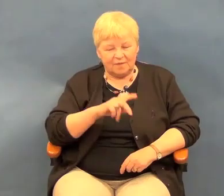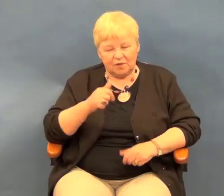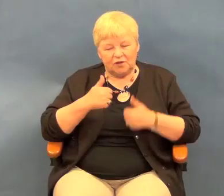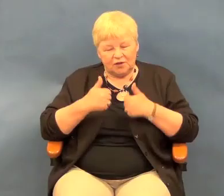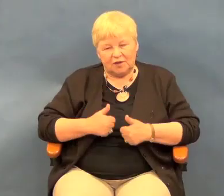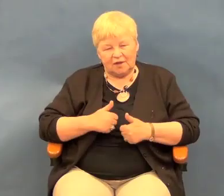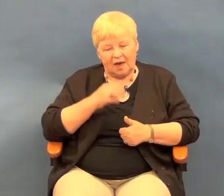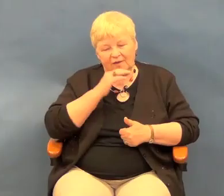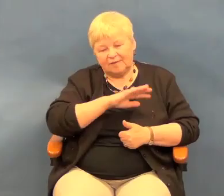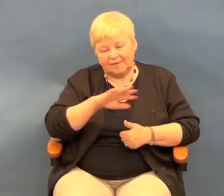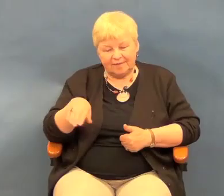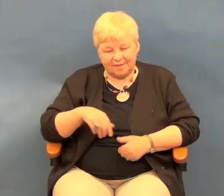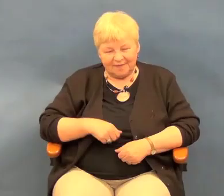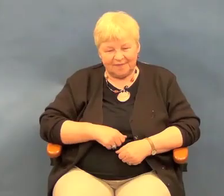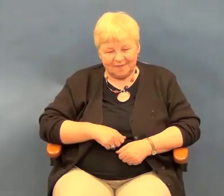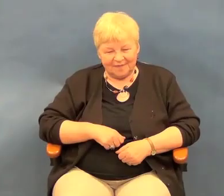Nie wolno przechodzić, lepiej stać.